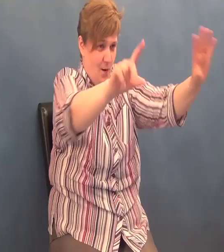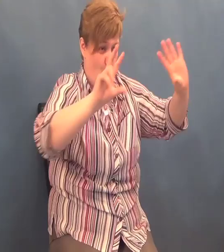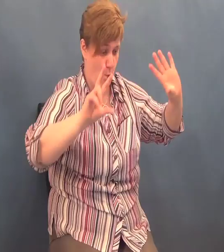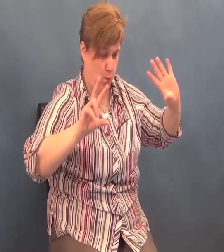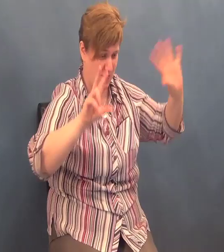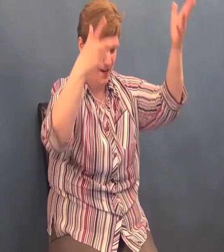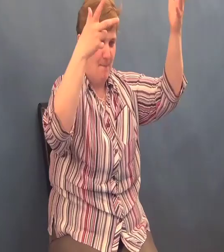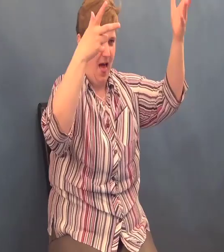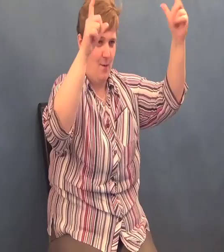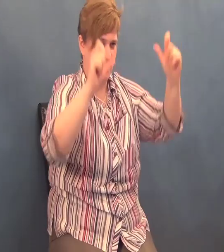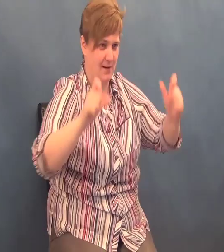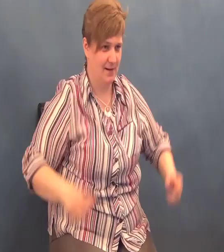Ósmy, zaczynajmy.